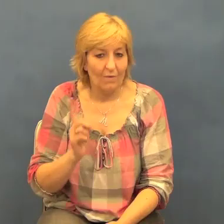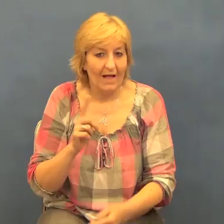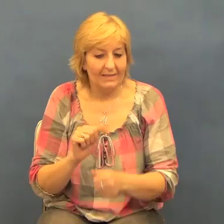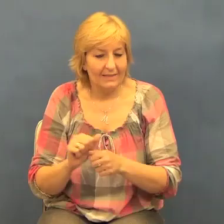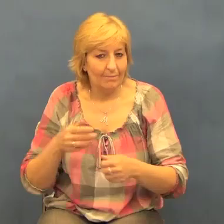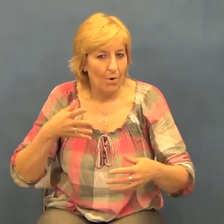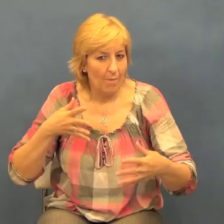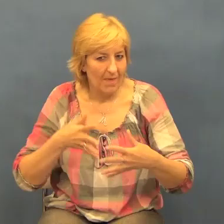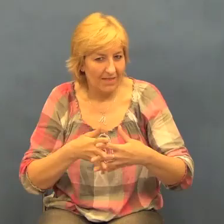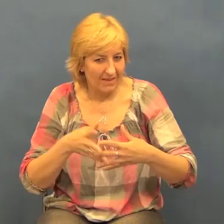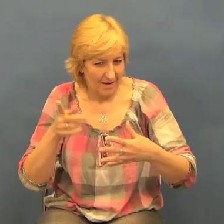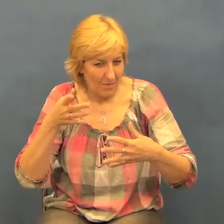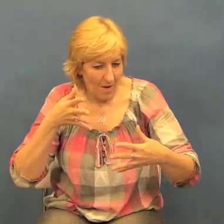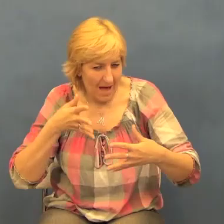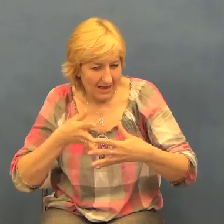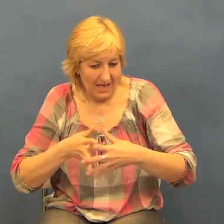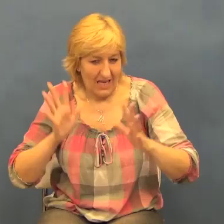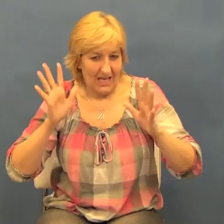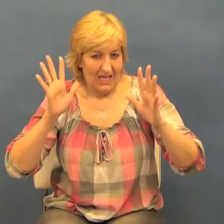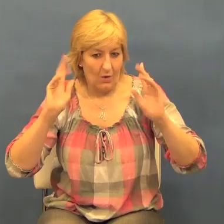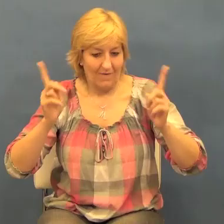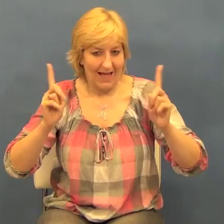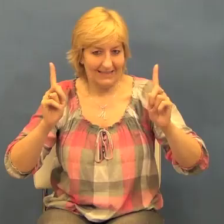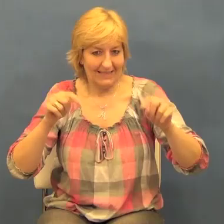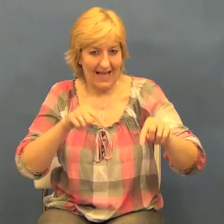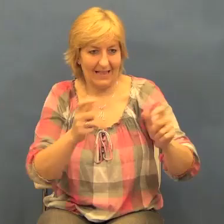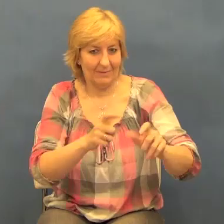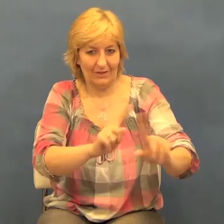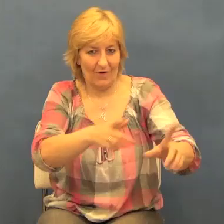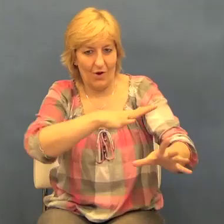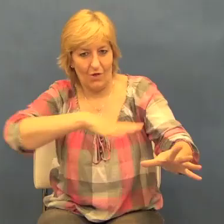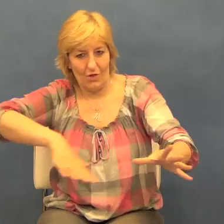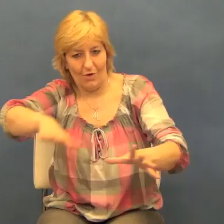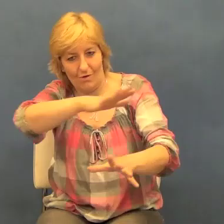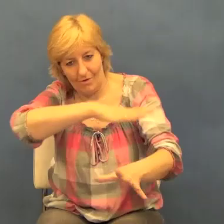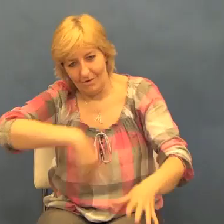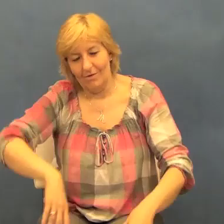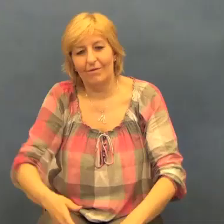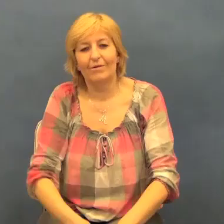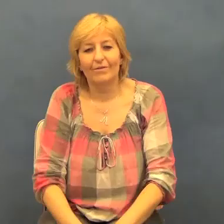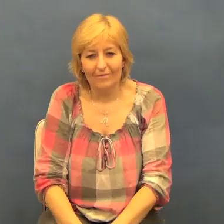Uwaga, jest promieniowanie, nie wolno tam wchodzić, trzeba się oddalić i pochodzić w innym miejscu.